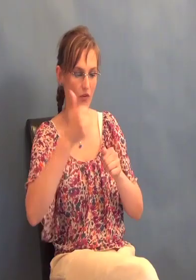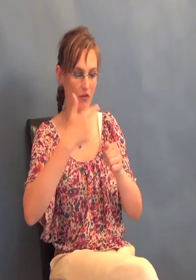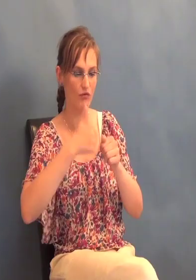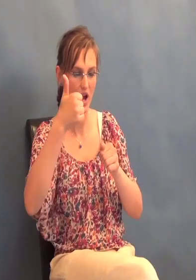Dwudziesty pierwszy?